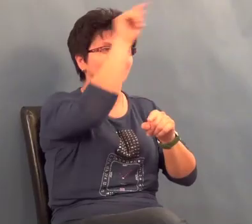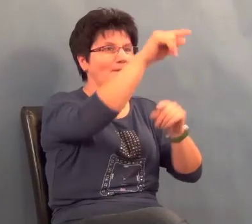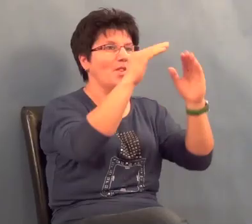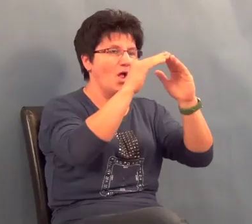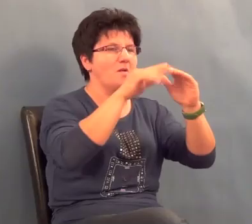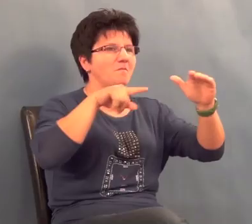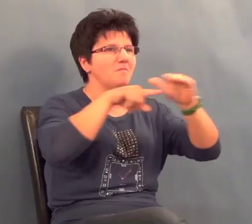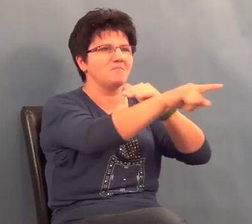Wpada do domu, ale nie wiem, co tam się dzieje.